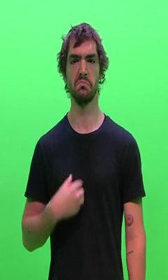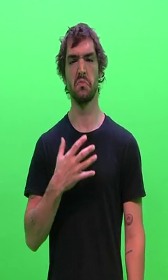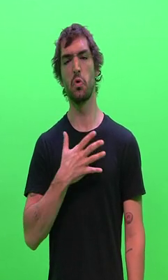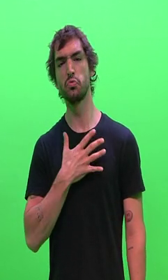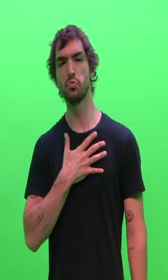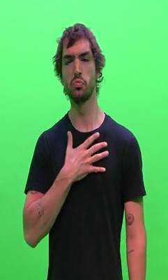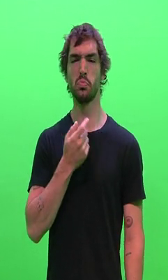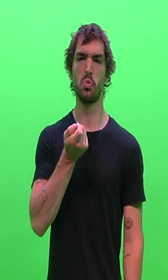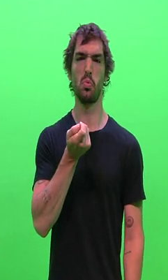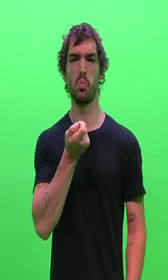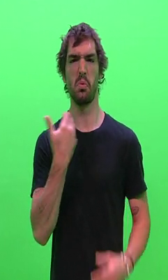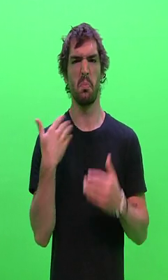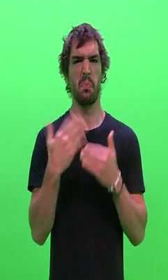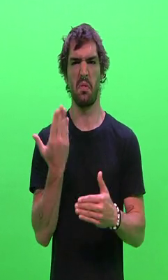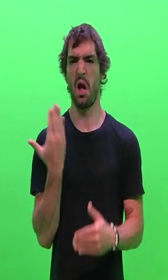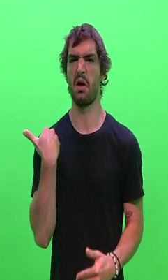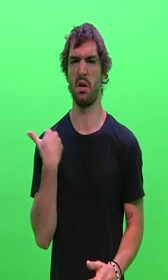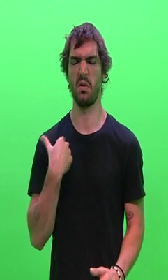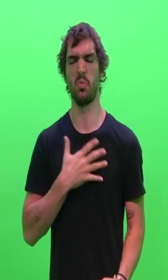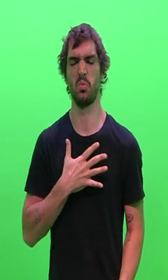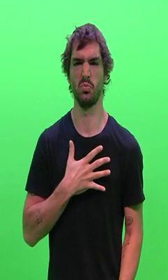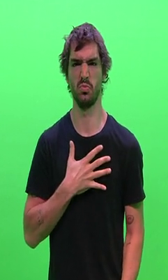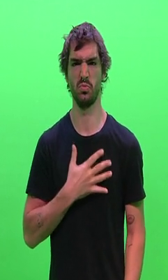Tinc una mica de tos, molt poca, vaig començar ahir.